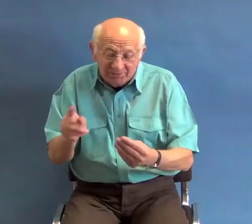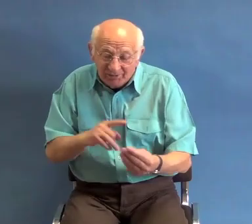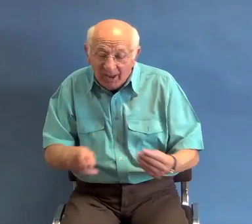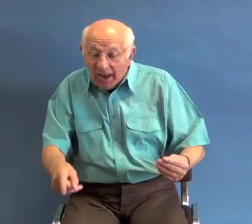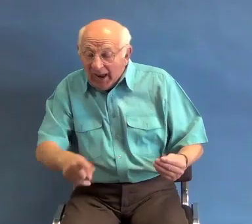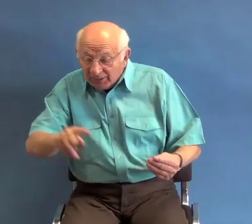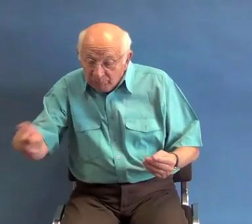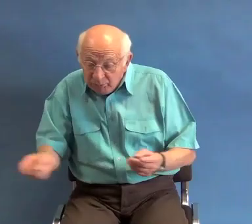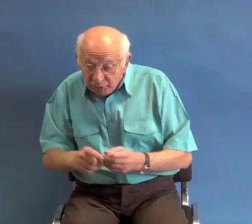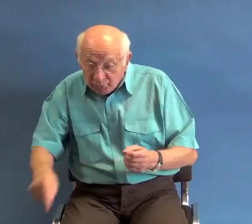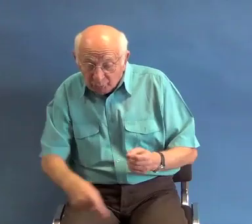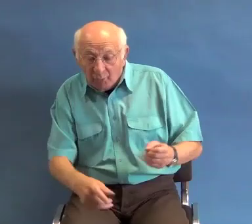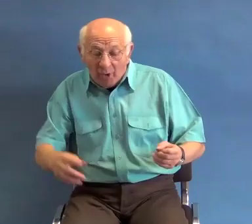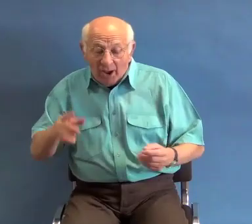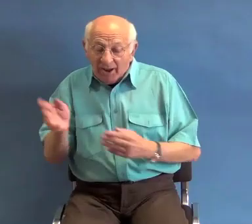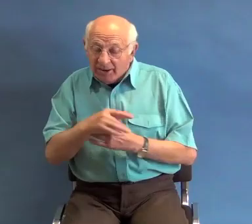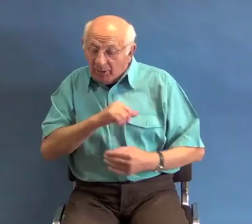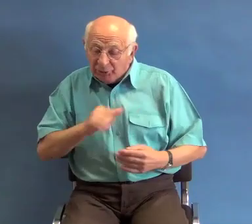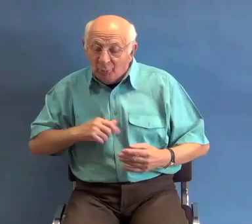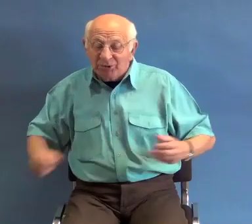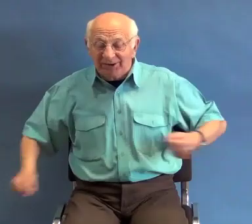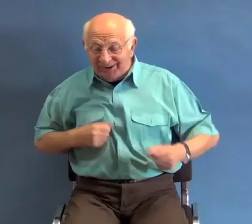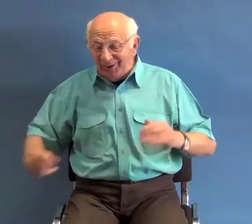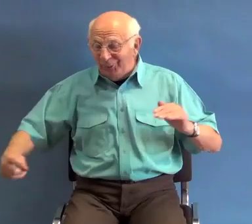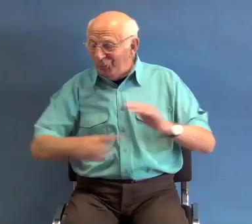Następnie ryba się przestraszyła i uciekła.